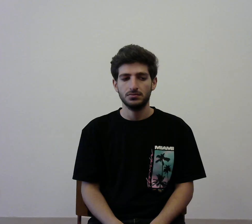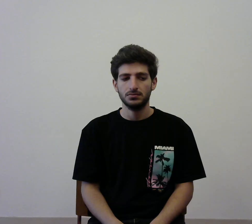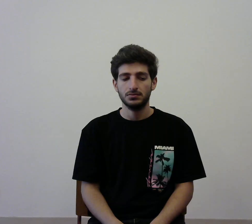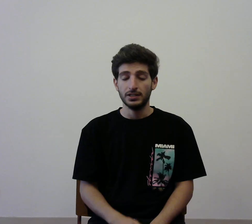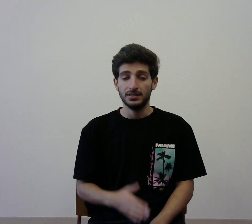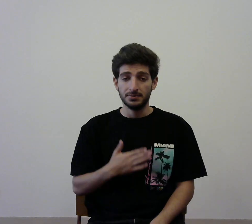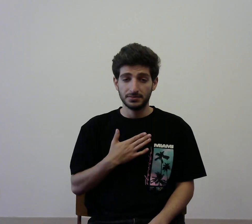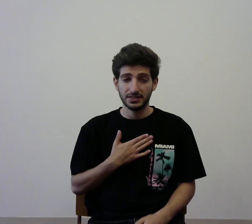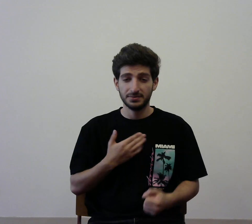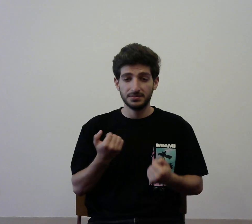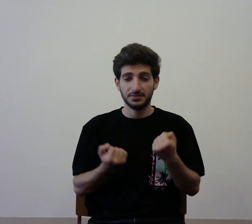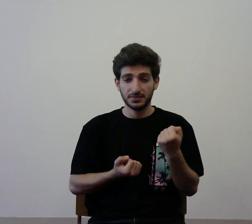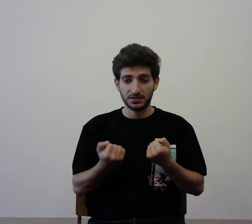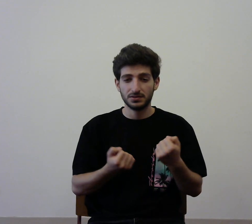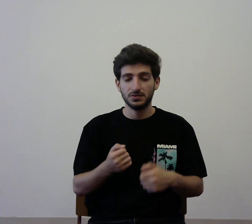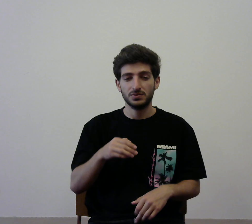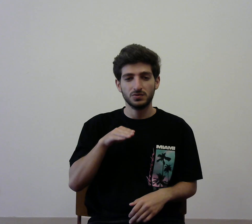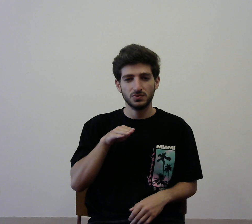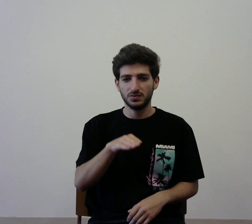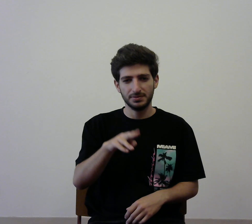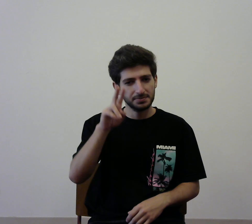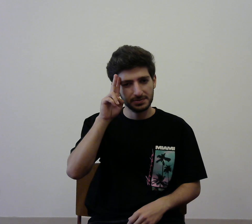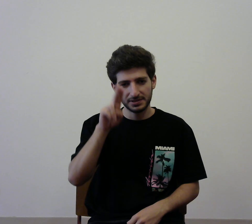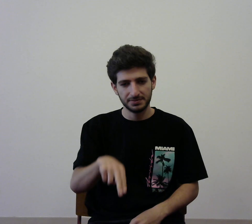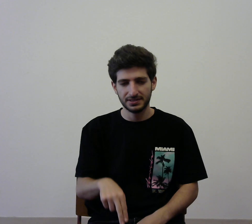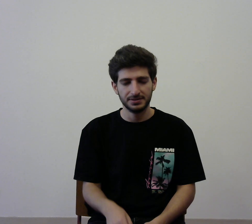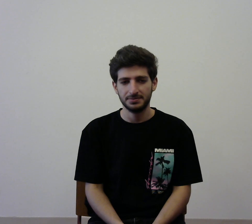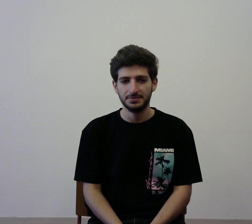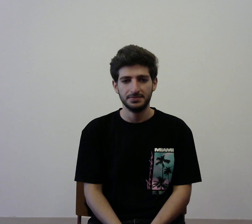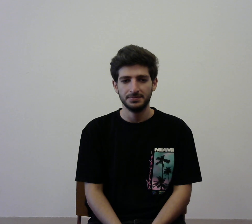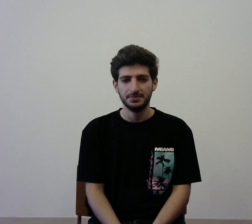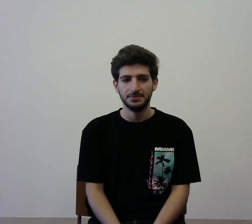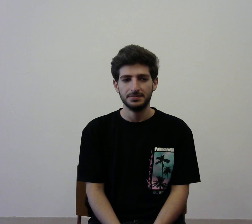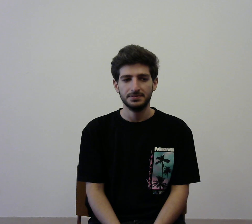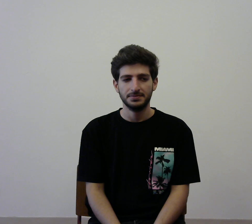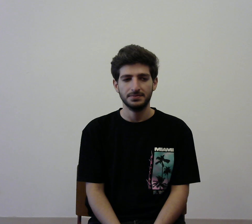Mən avtomobil sürə bilmirəm